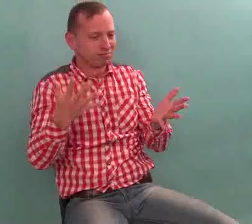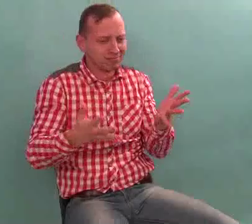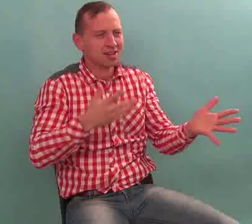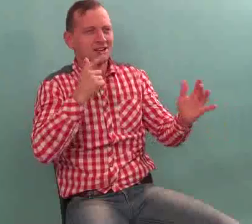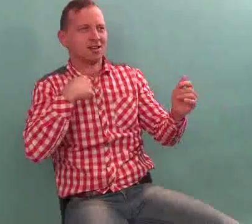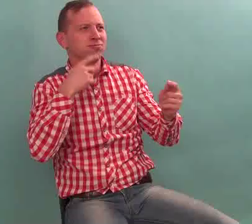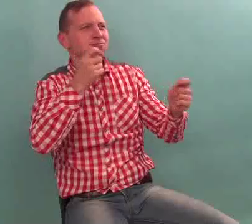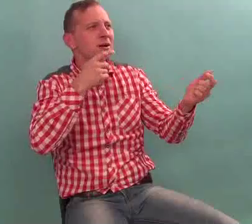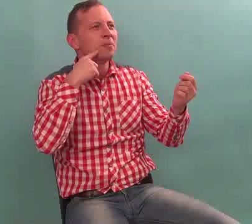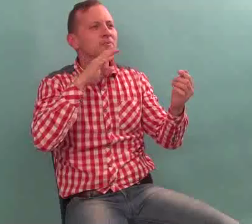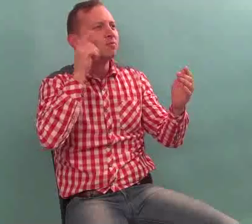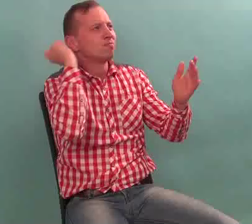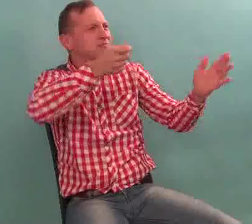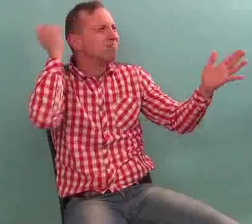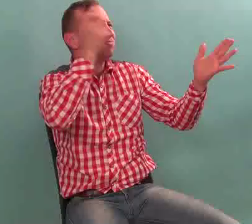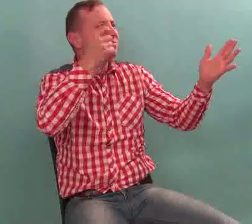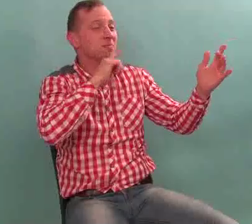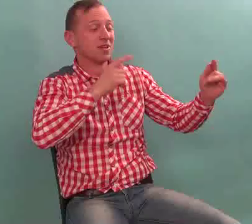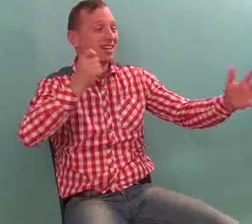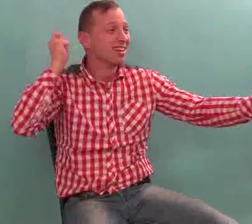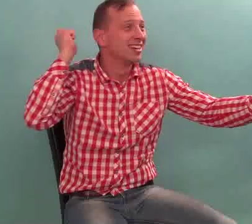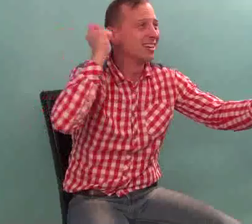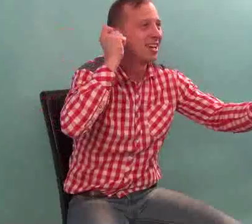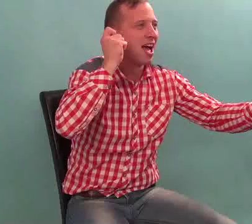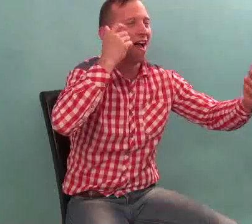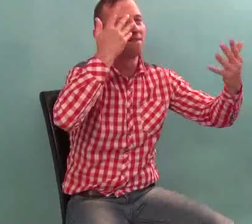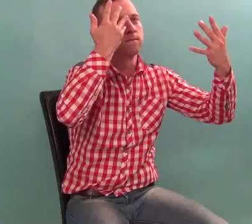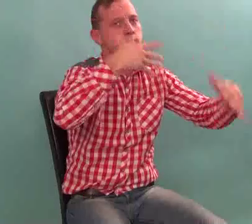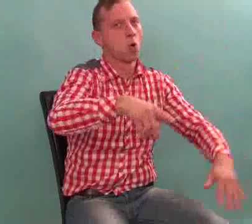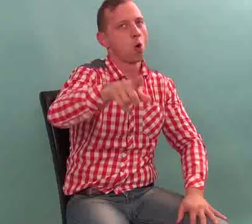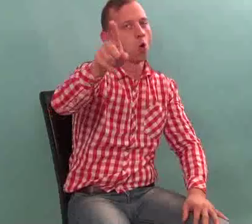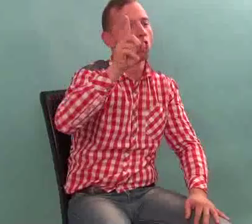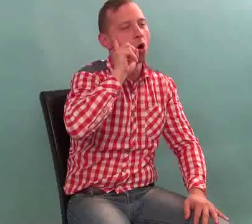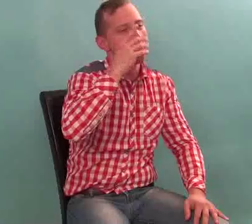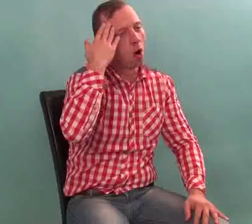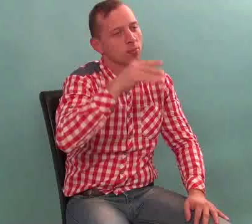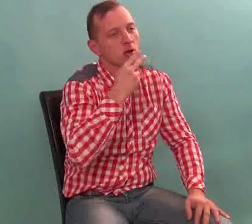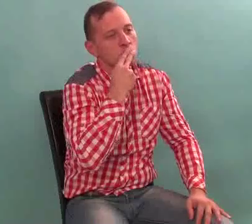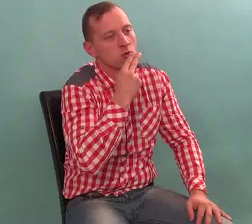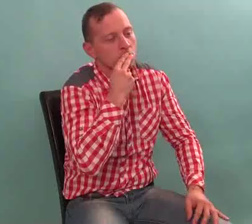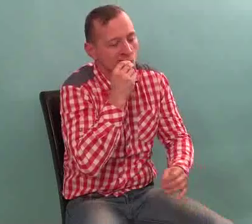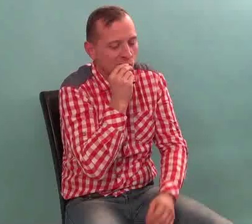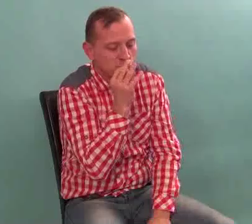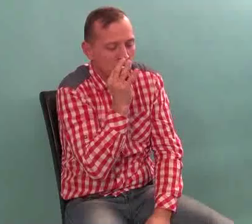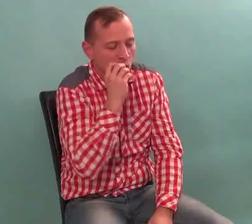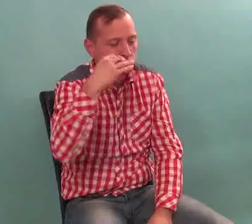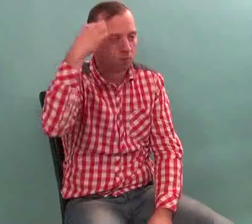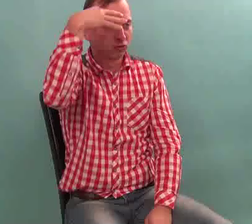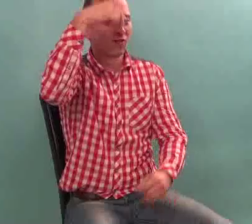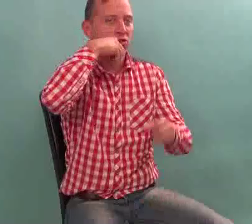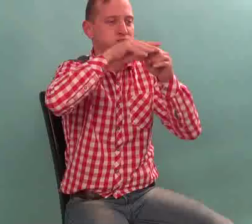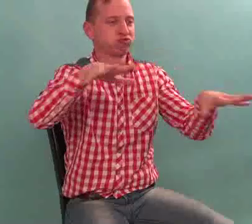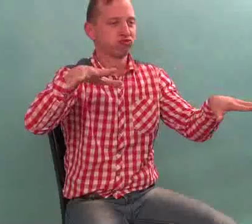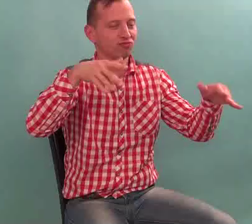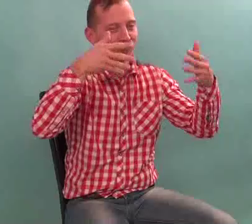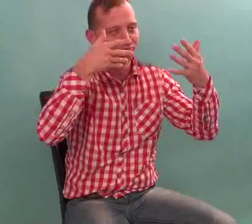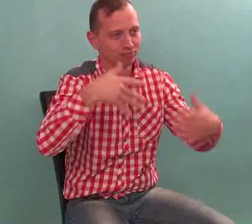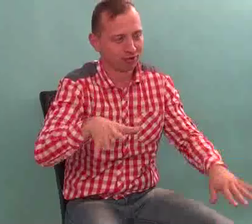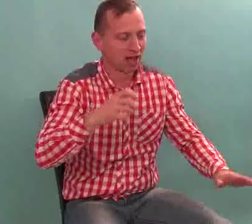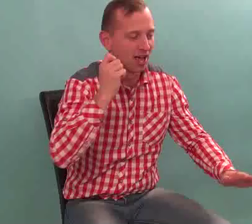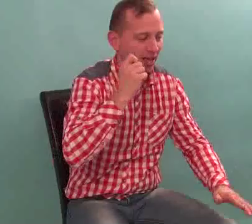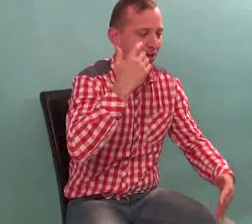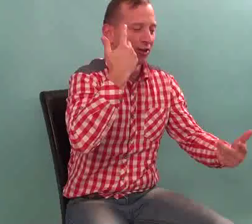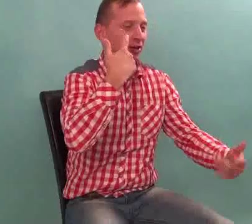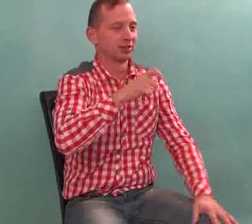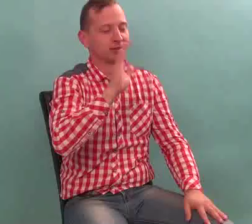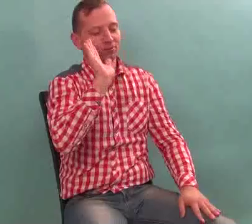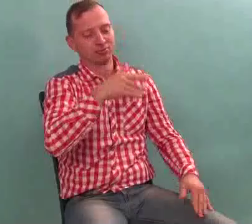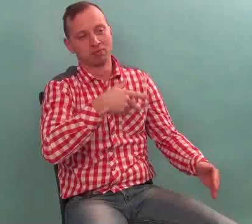Walą w drzwi, strażak już zamachnął się toporkiem, ale po chwili dowiedzieli się, że ktoś pali papierosy i dlatego zraszacz wody się włączył i był alarm, więc na nic przyjechali i odjechali.